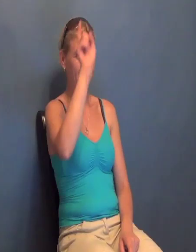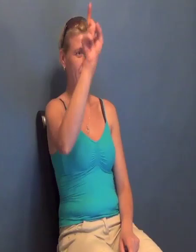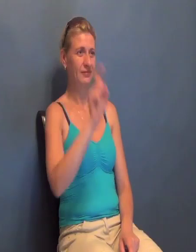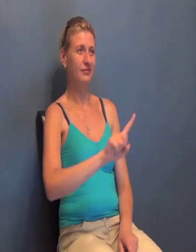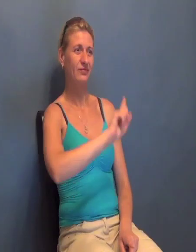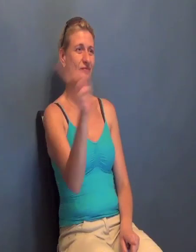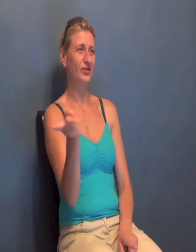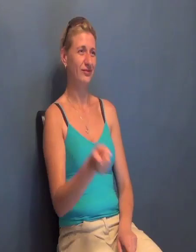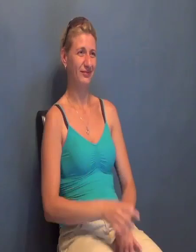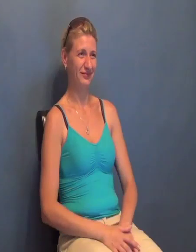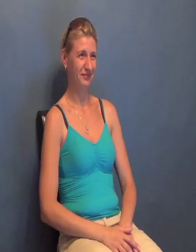Wykrzyknik, czyli nie wolno.